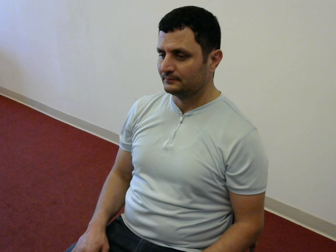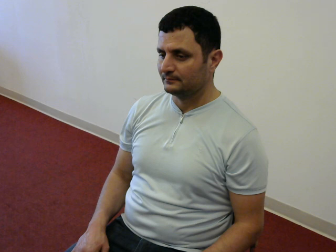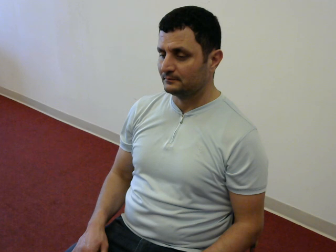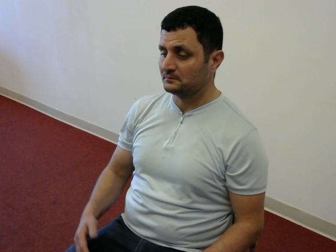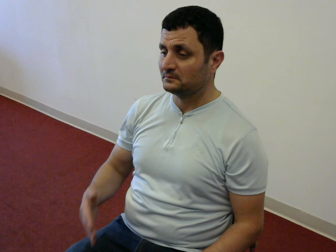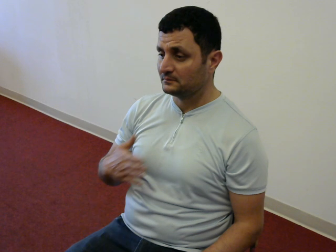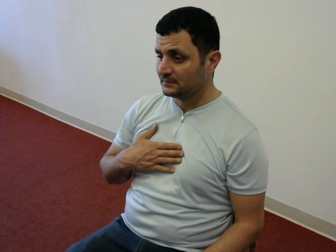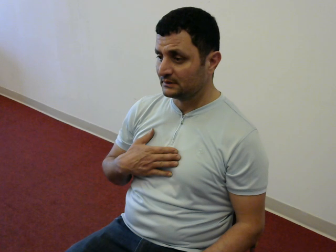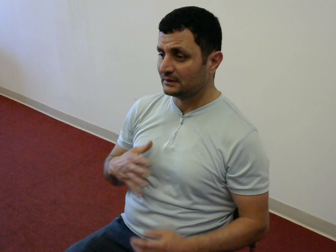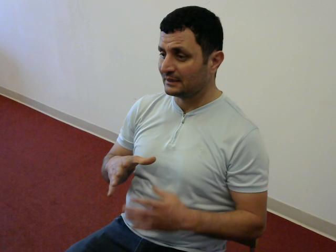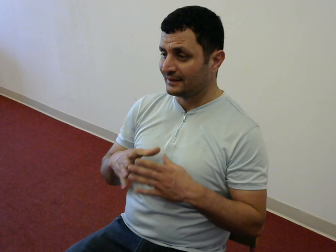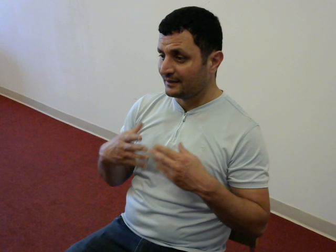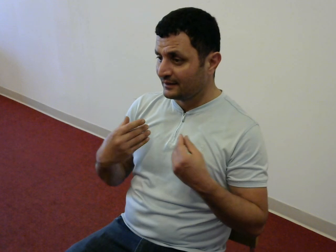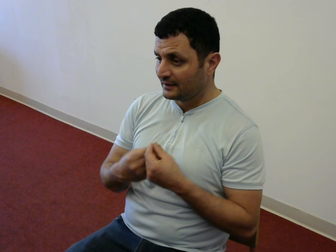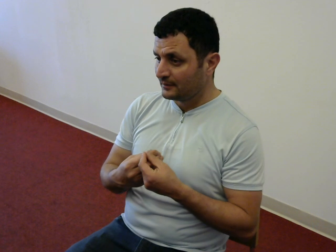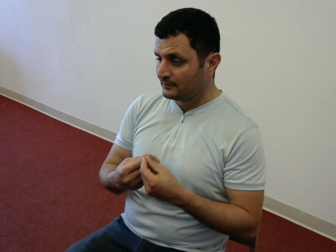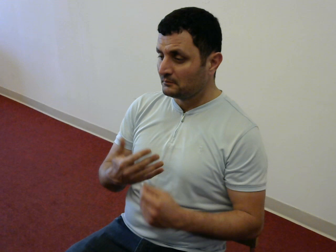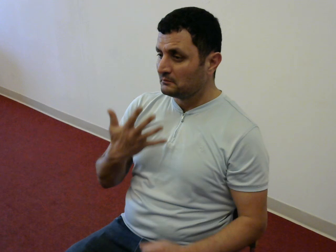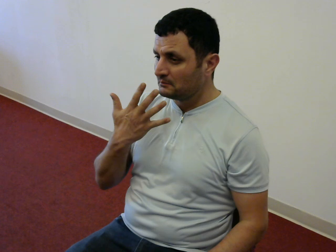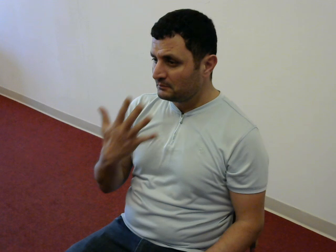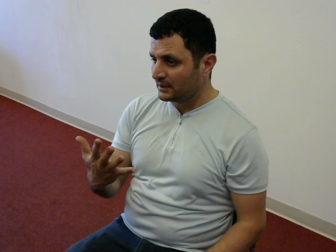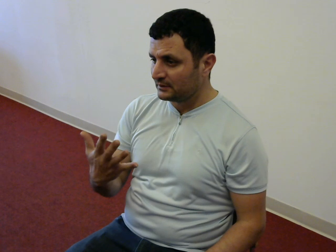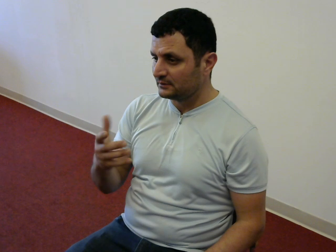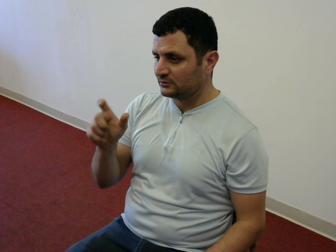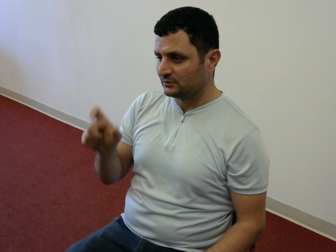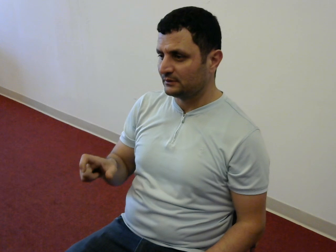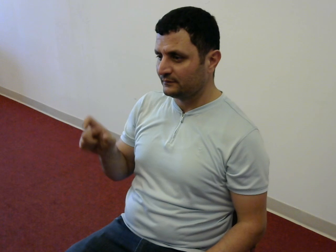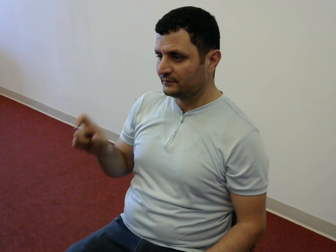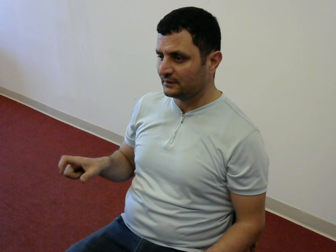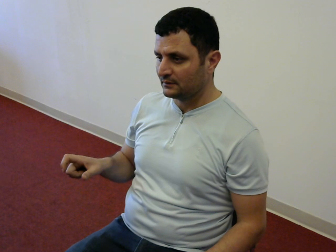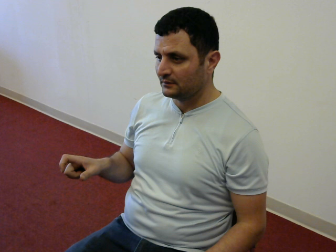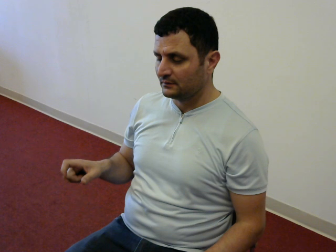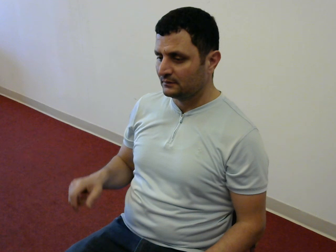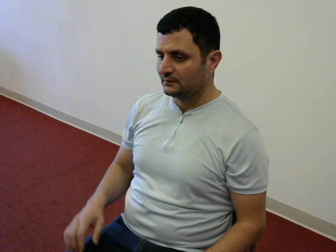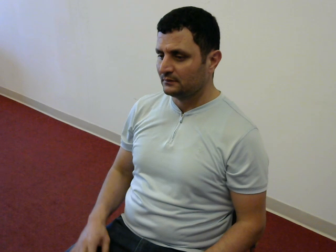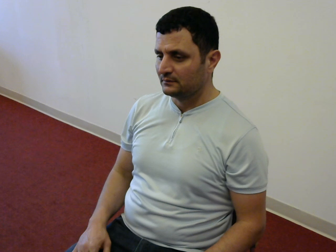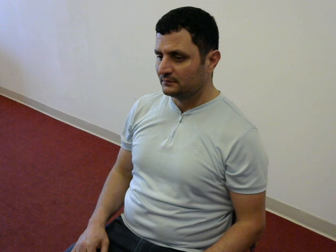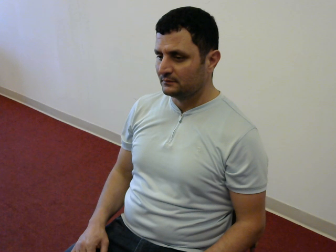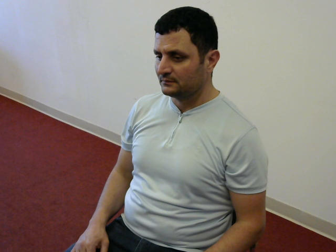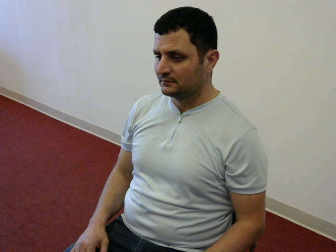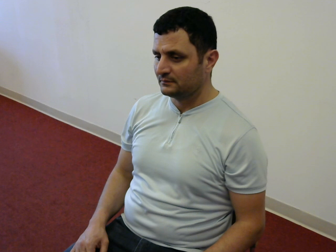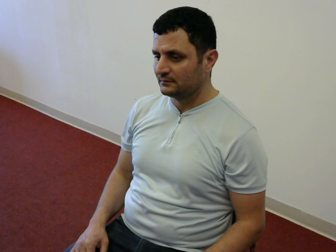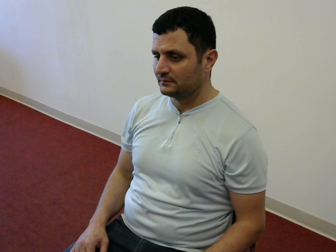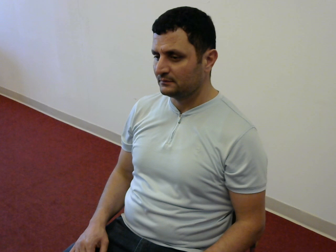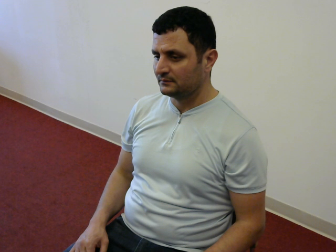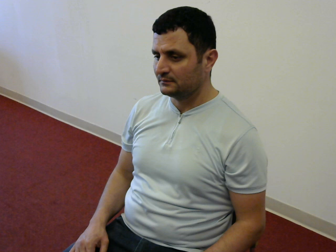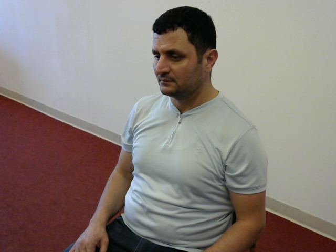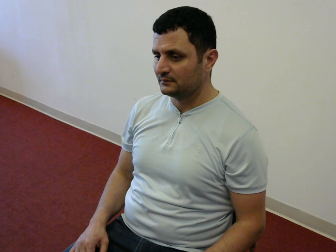Biz ailədə 5 nəfərik